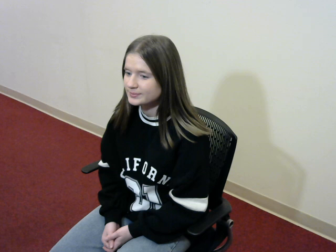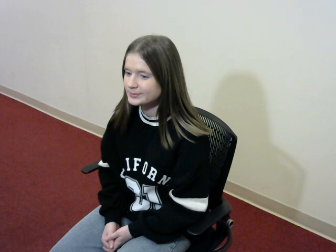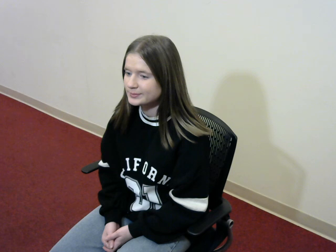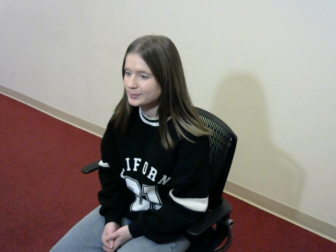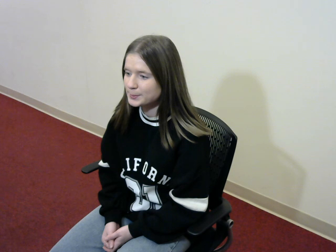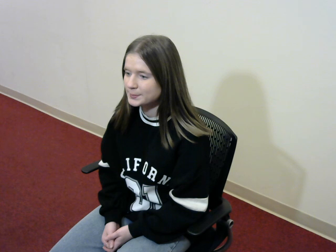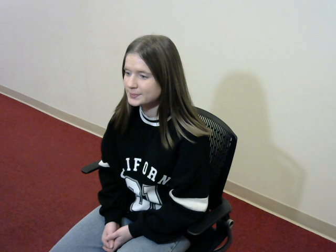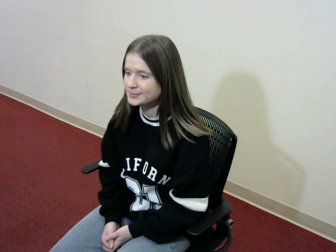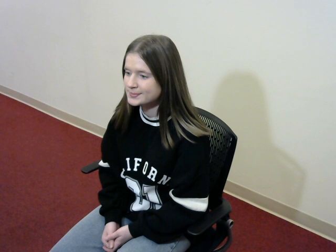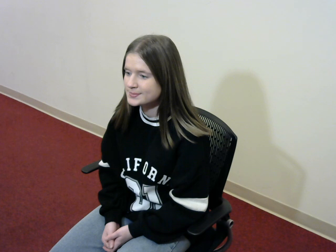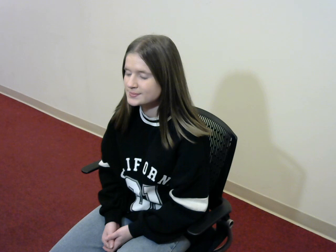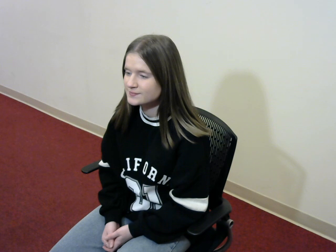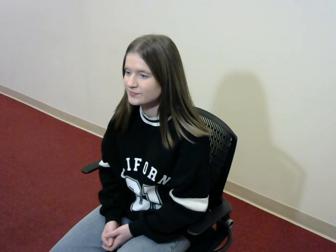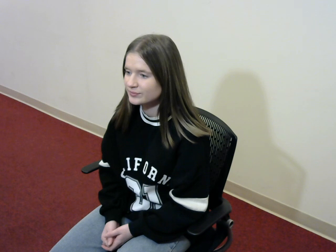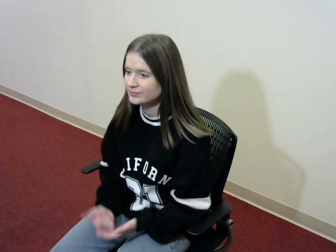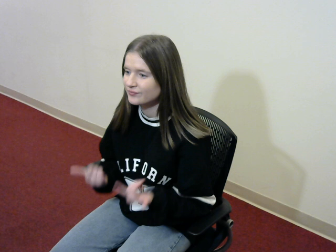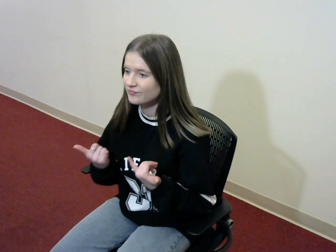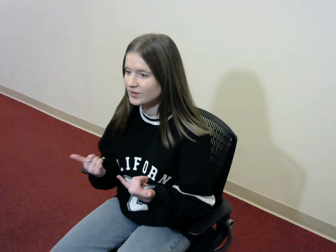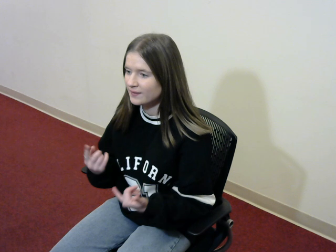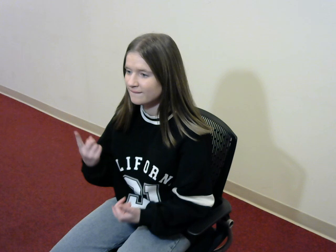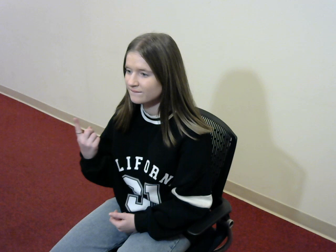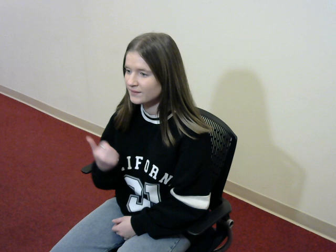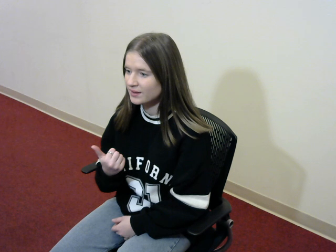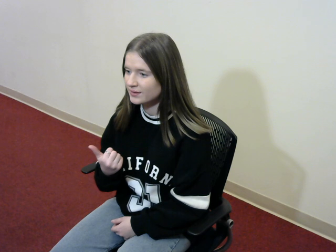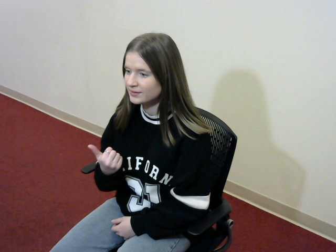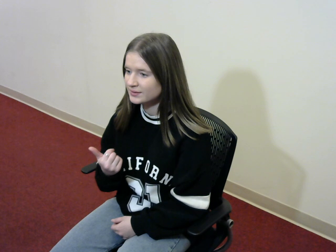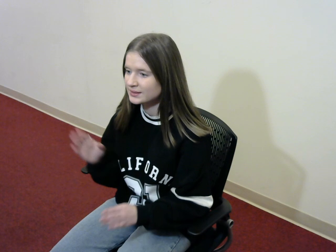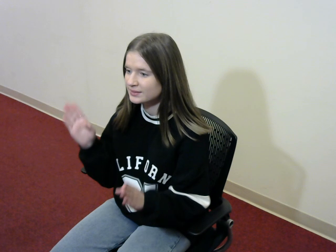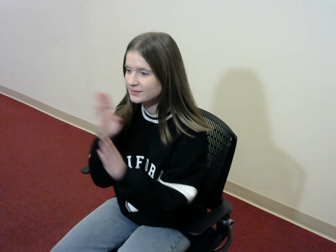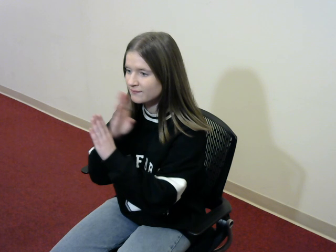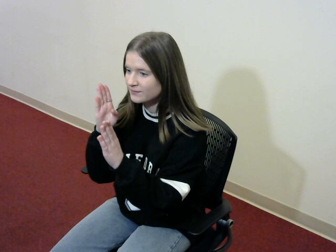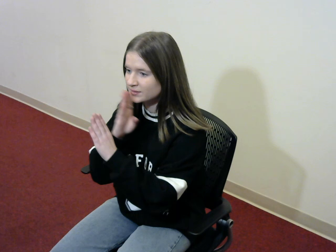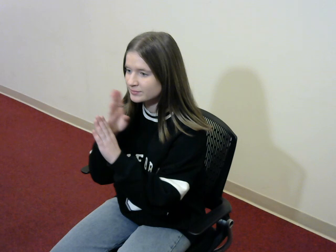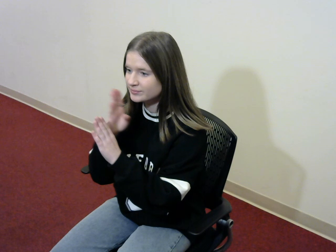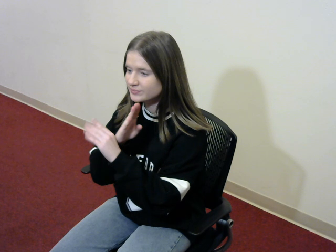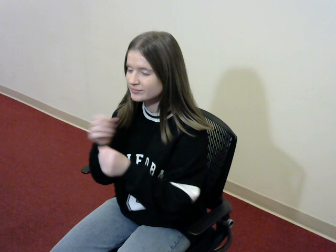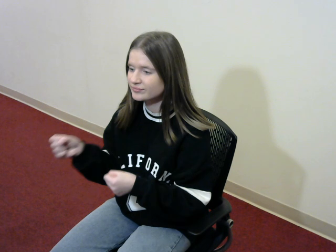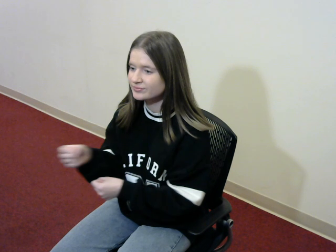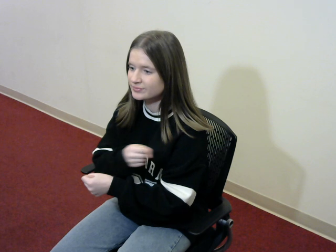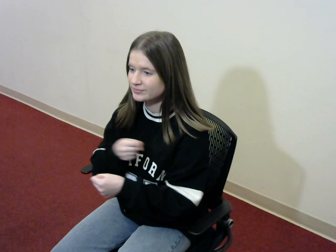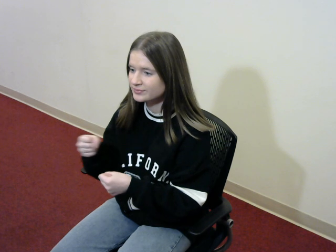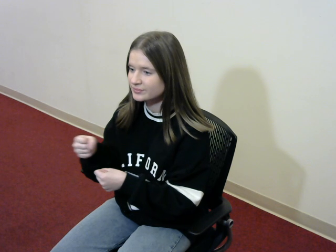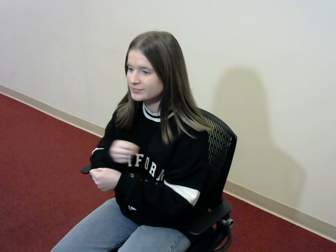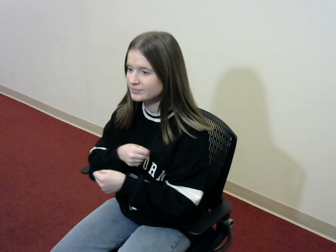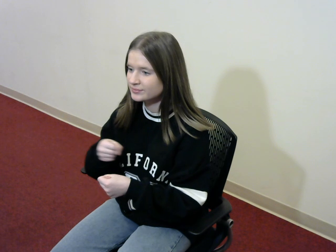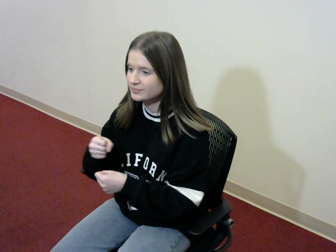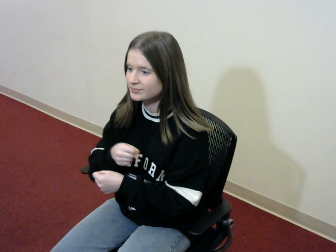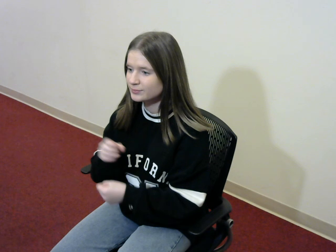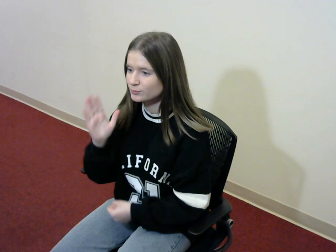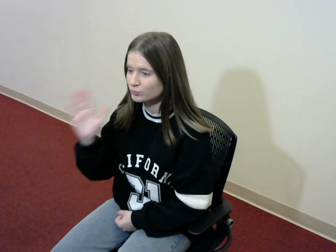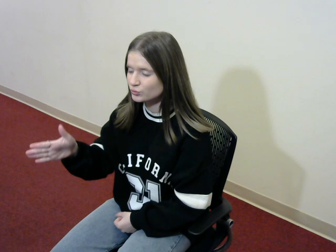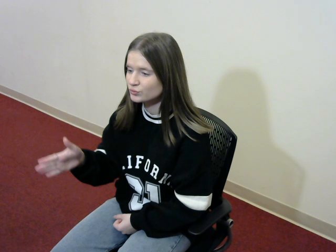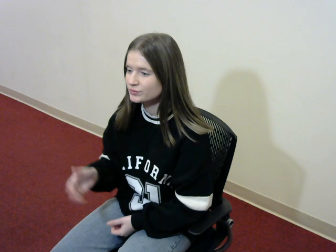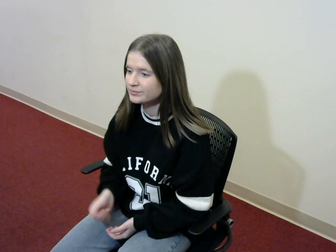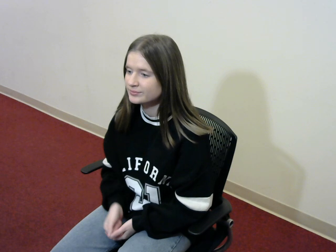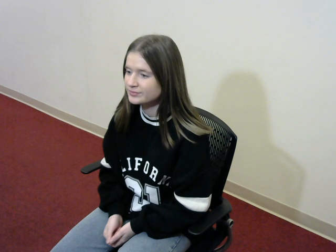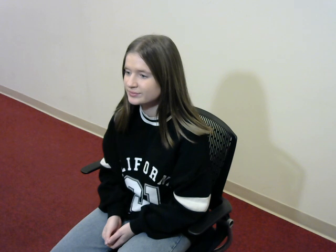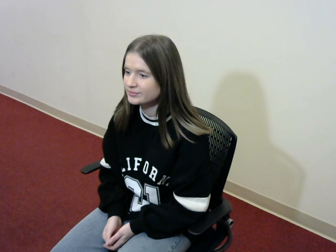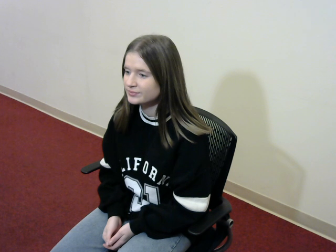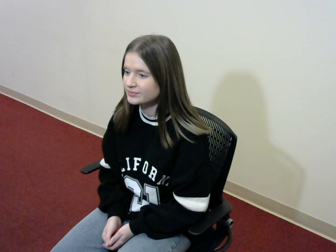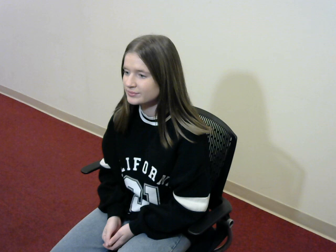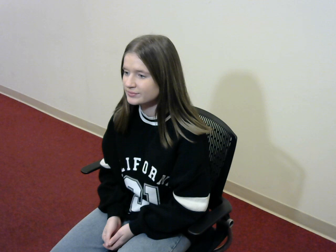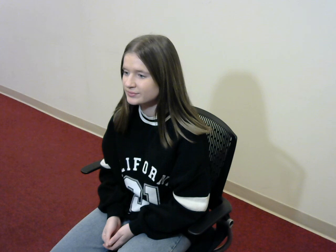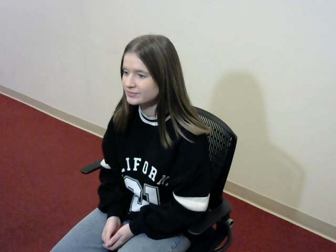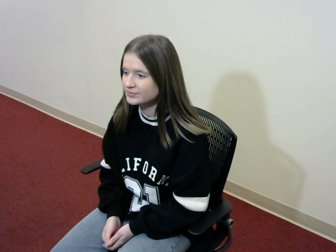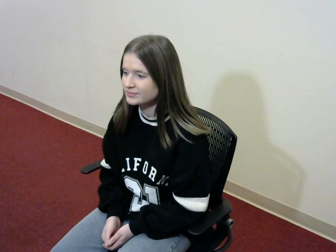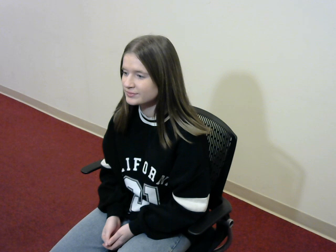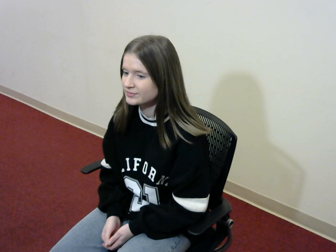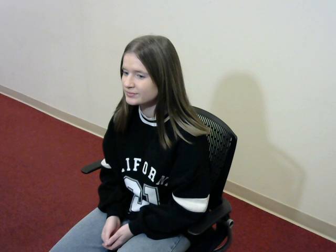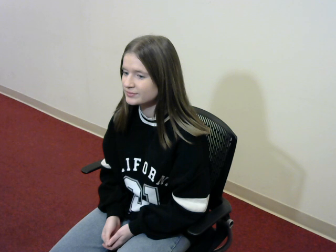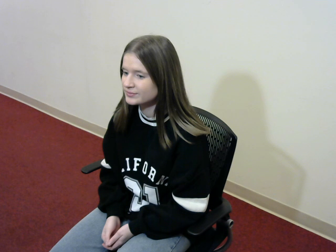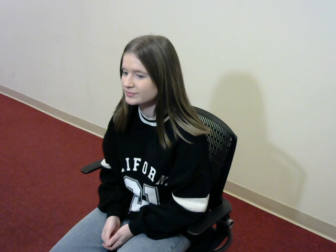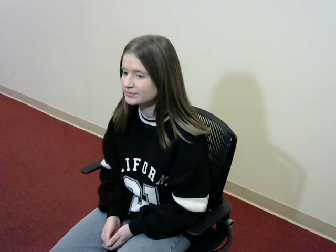Bu həftə hava küləkli olacaq